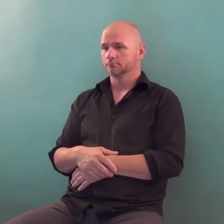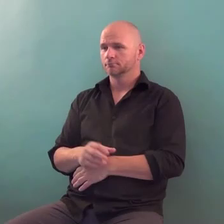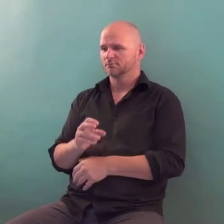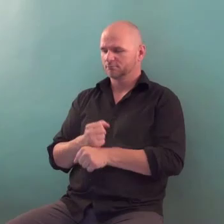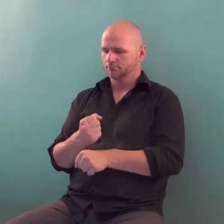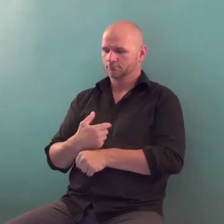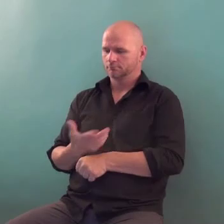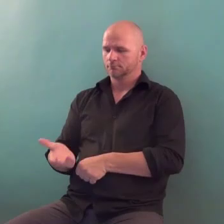Tak, pracuję.